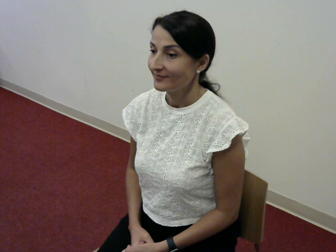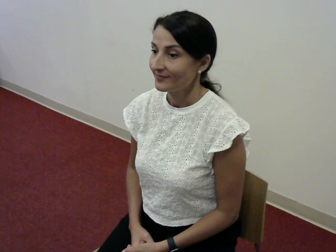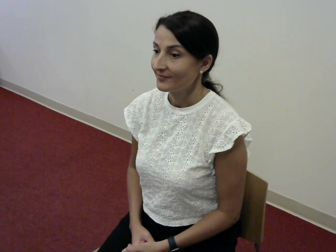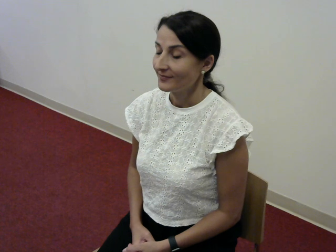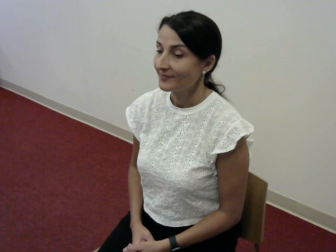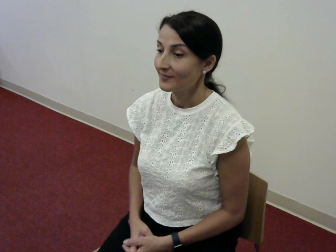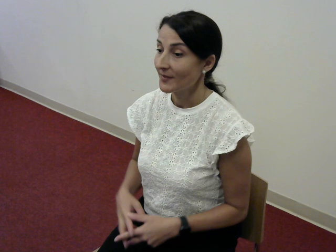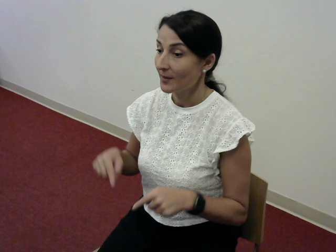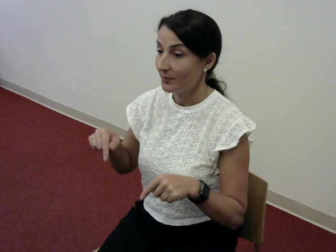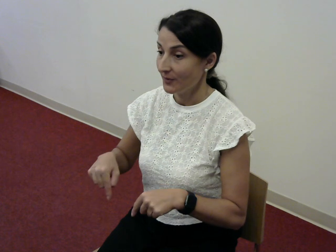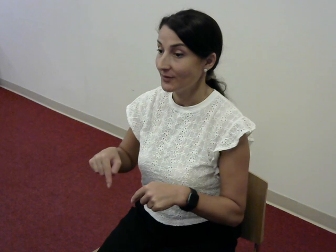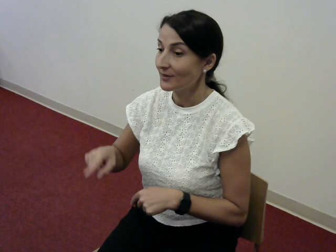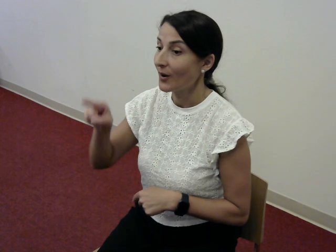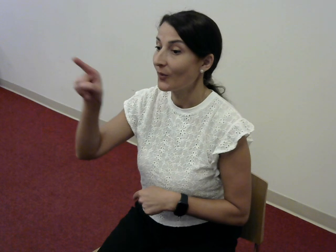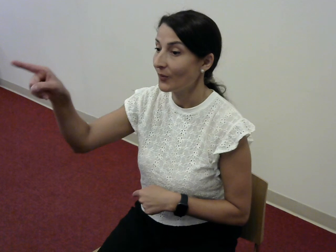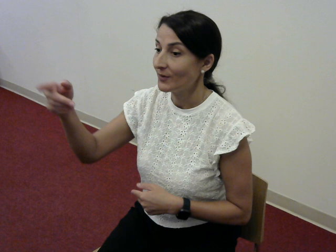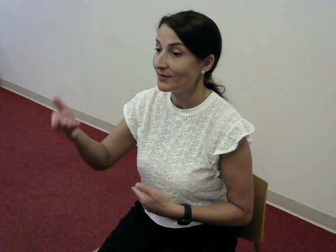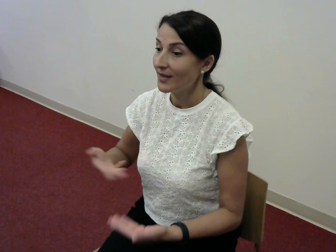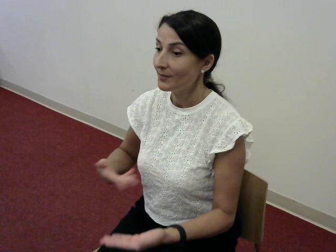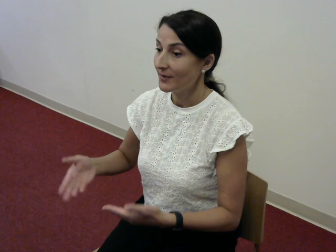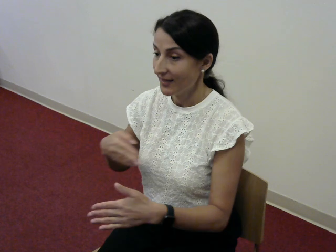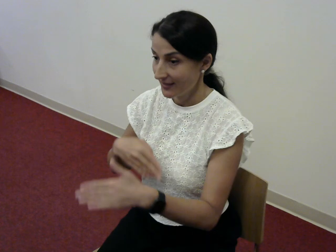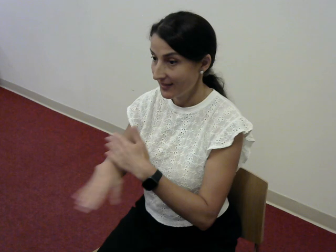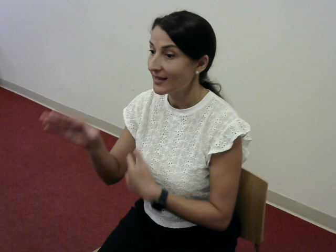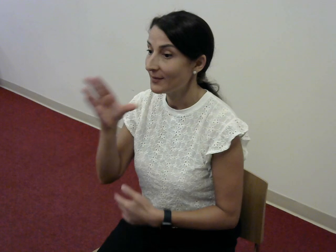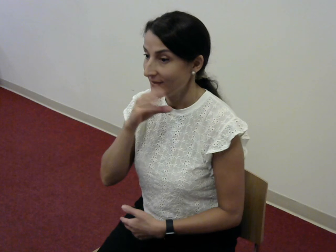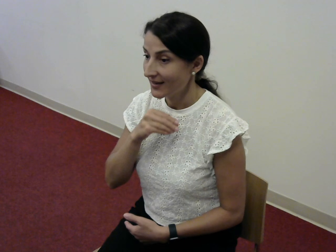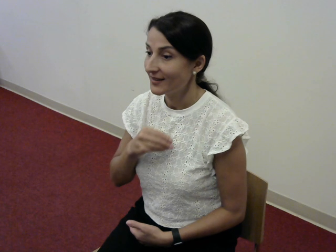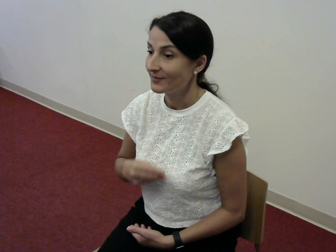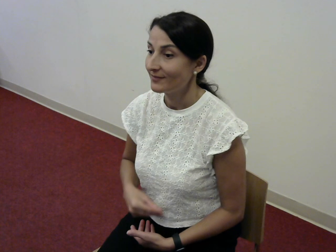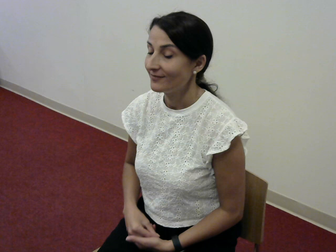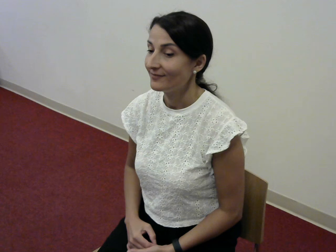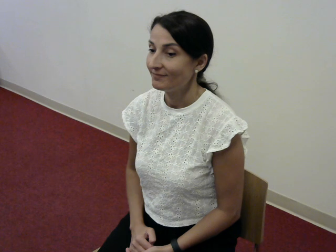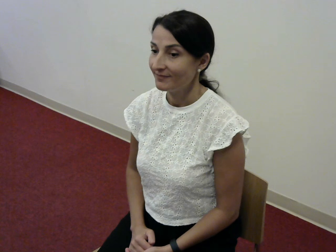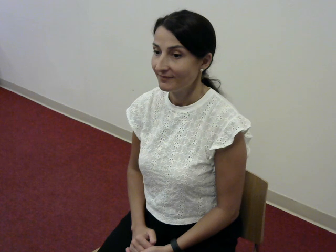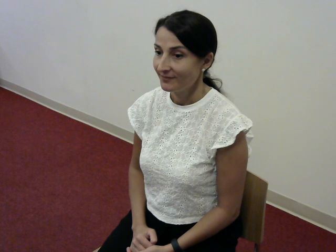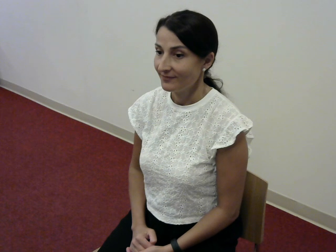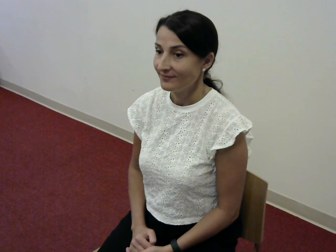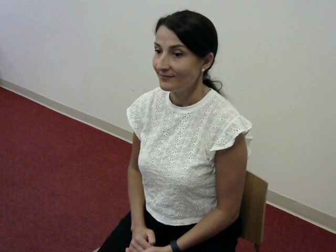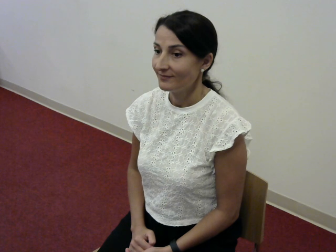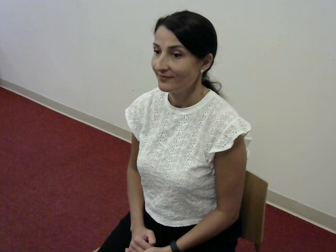Burdan ora piyada gedə bilərəmmi?